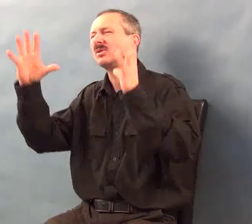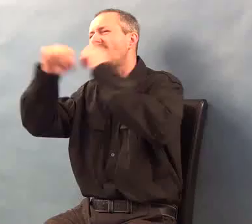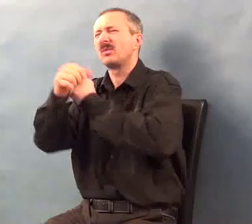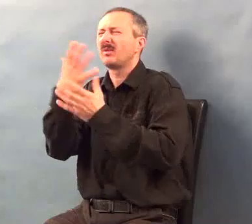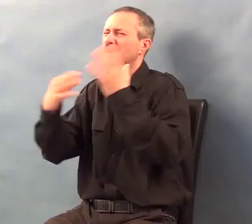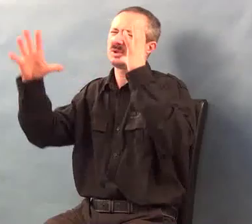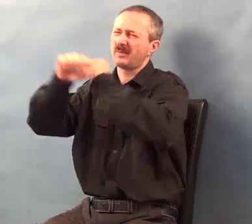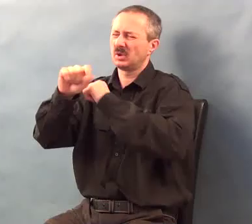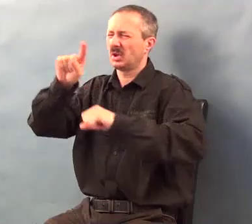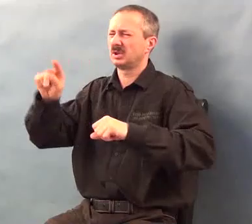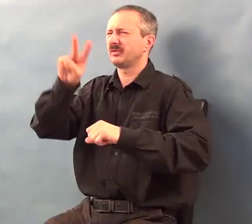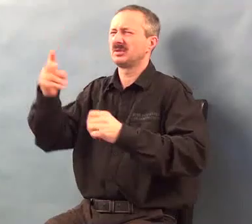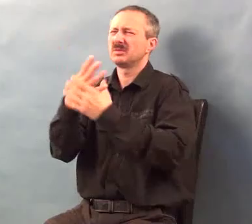Nie opłaca spotkać się na godzinę, dwie, będzie ciemno.